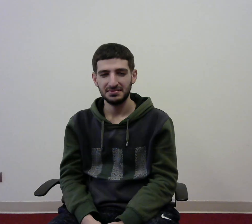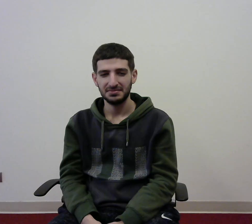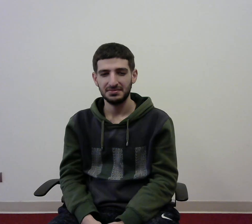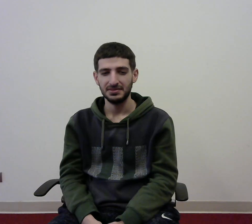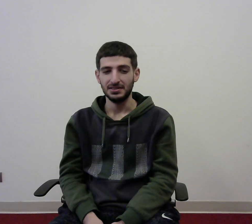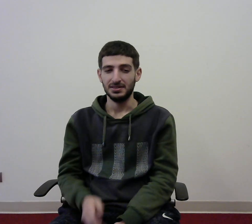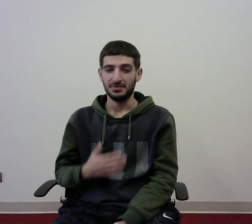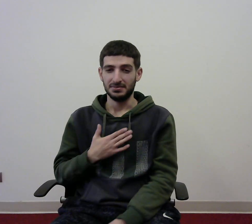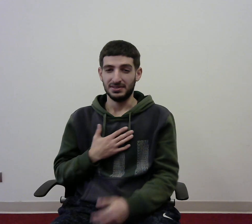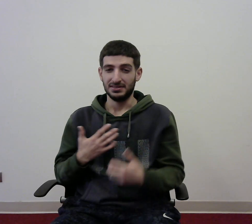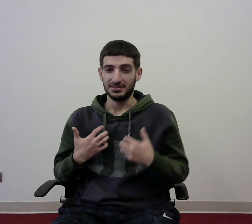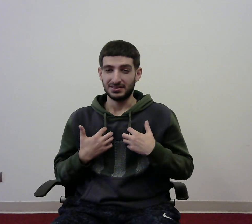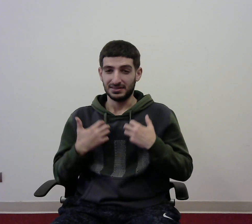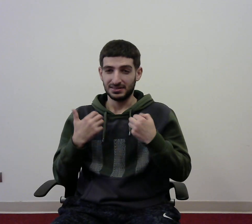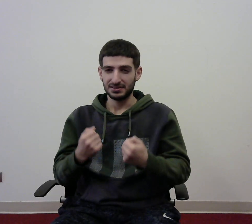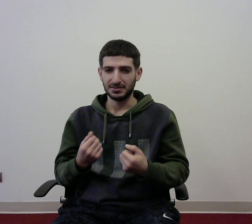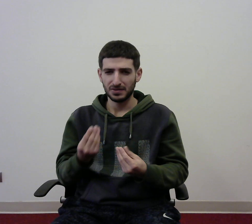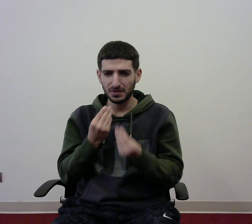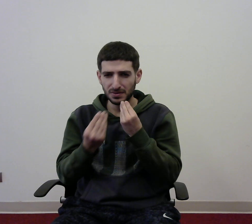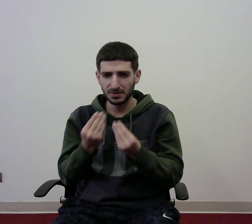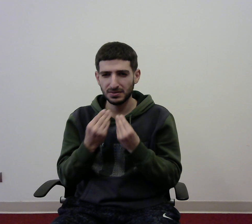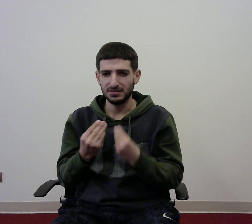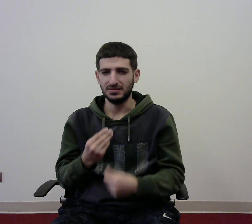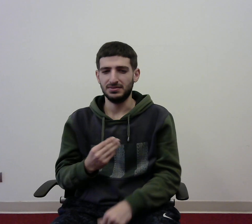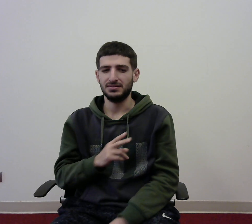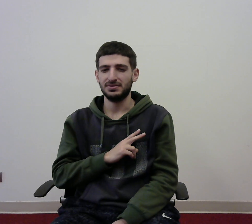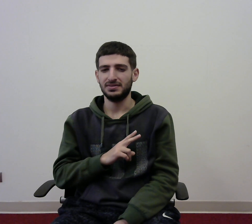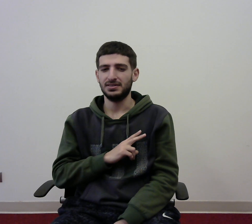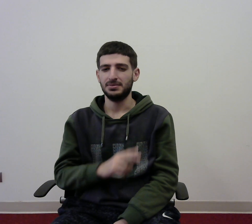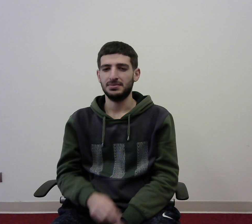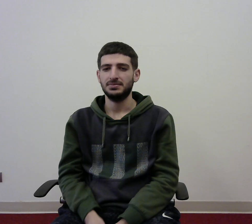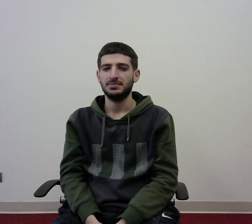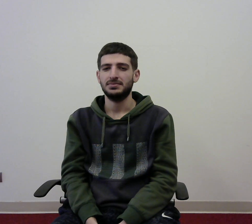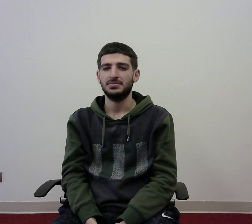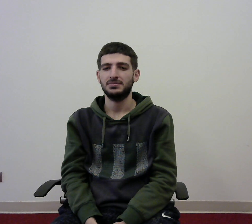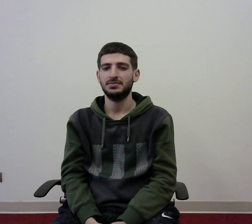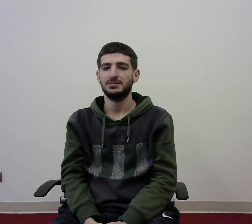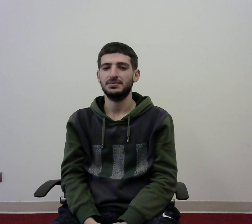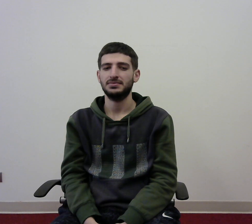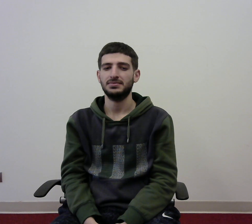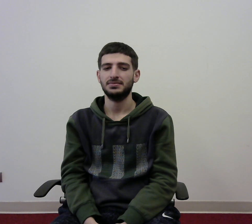Mən sağlam qidalanmağı sevirəm